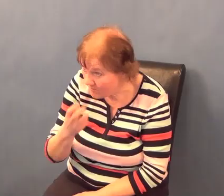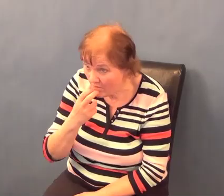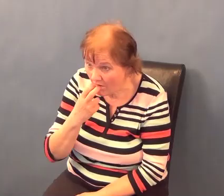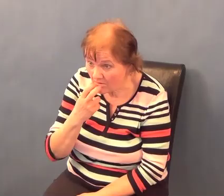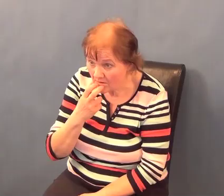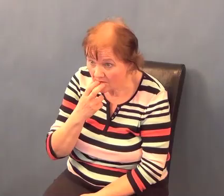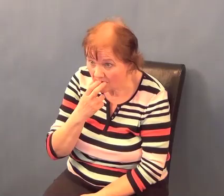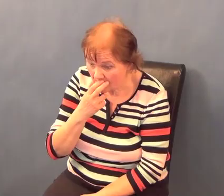Prąd?